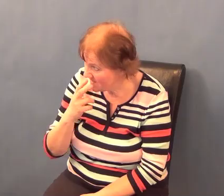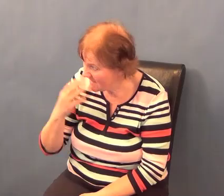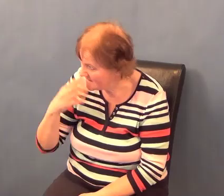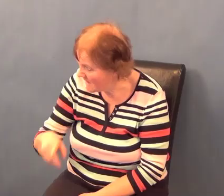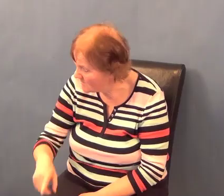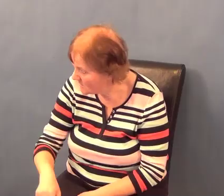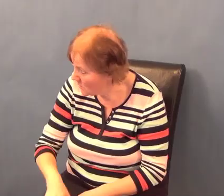Nie znacie go?